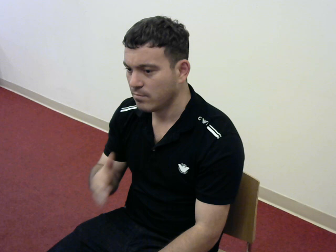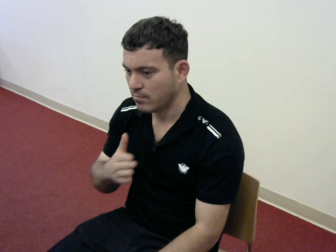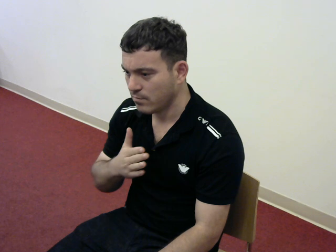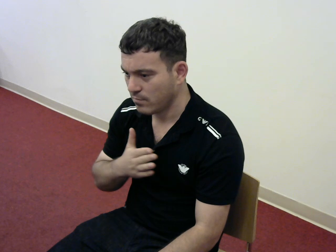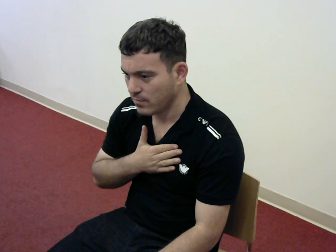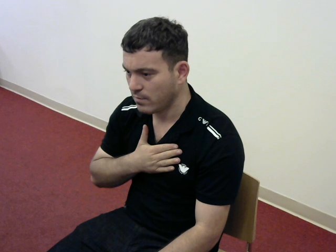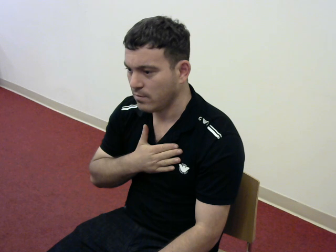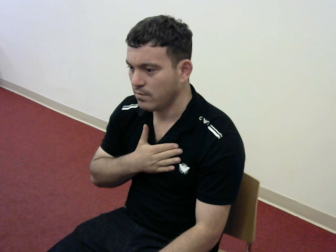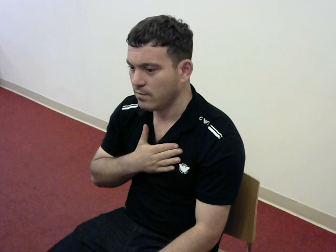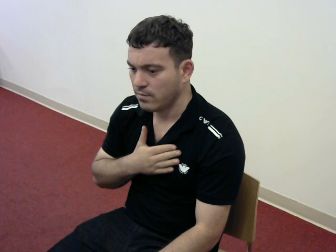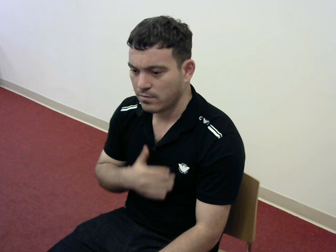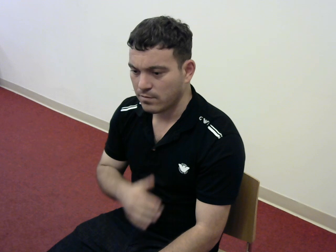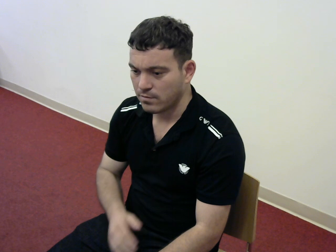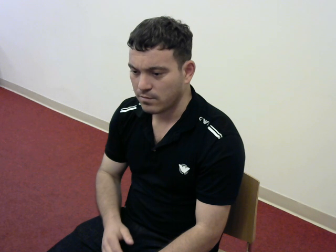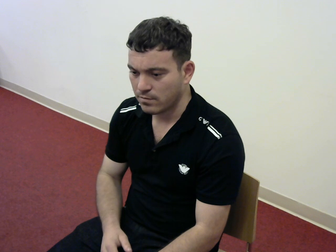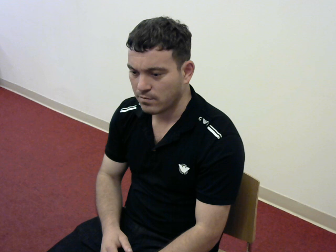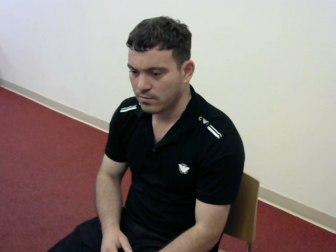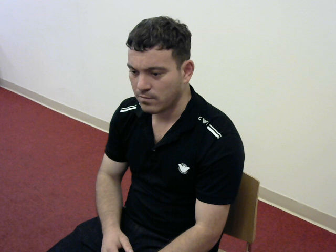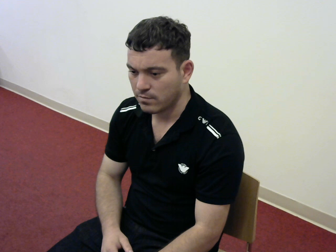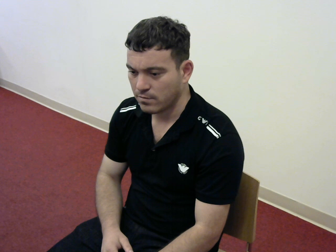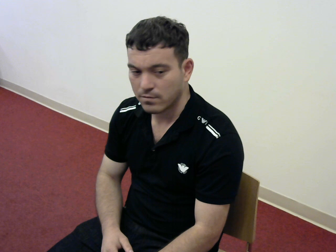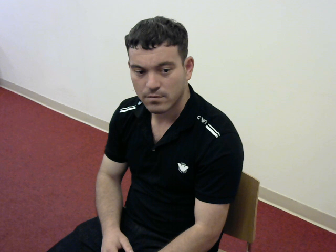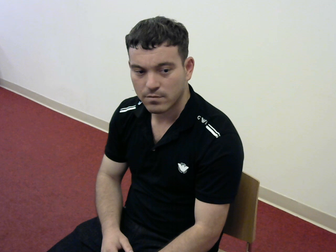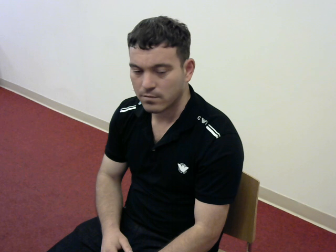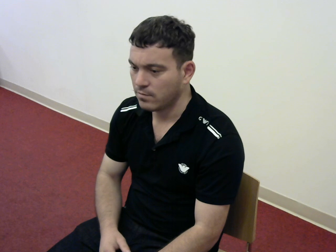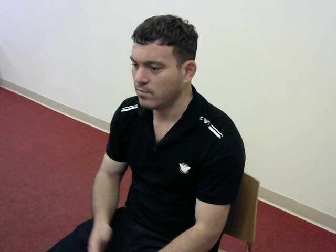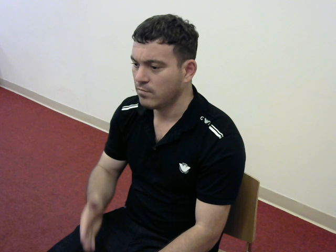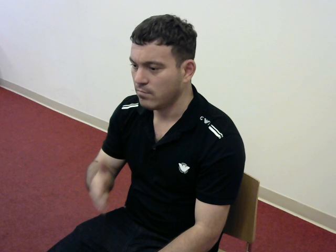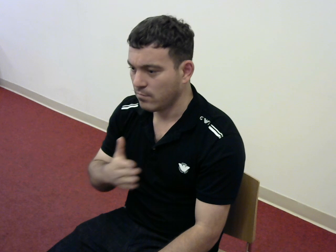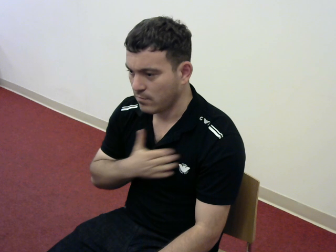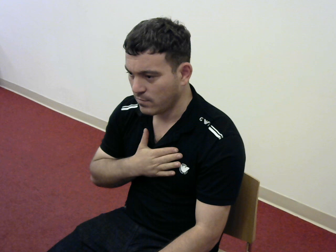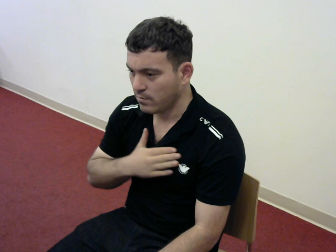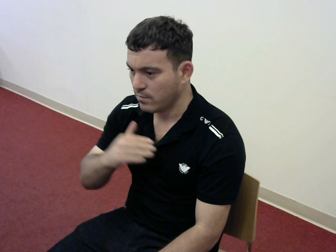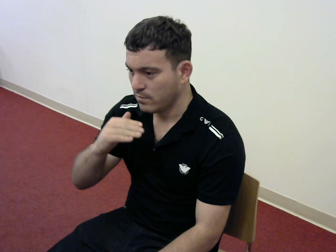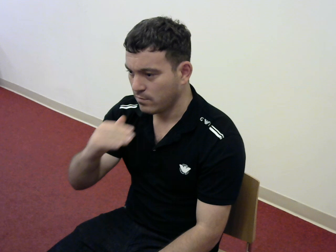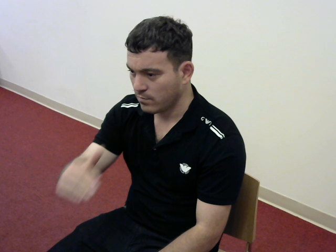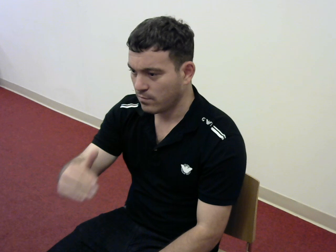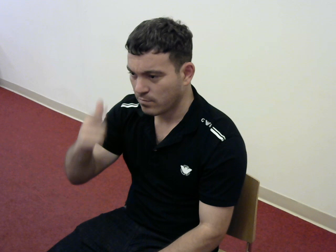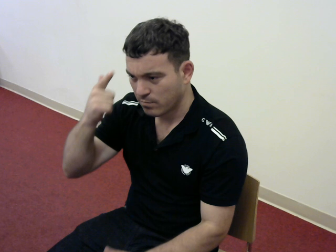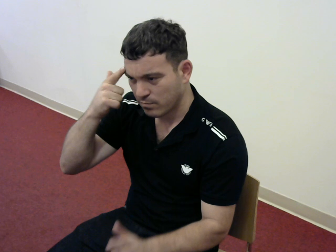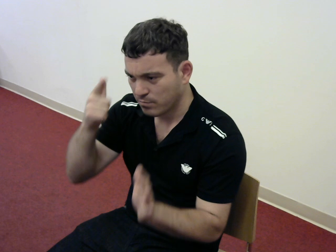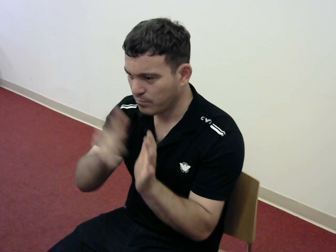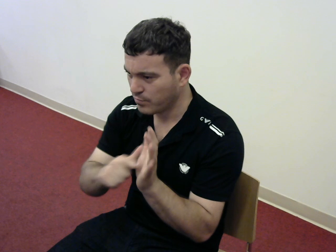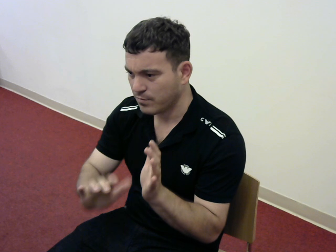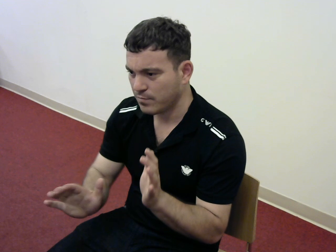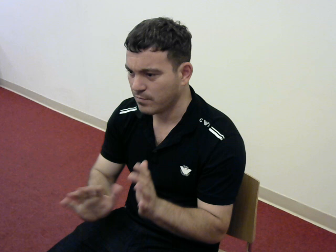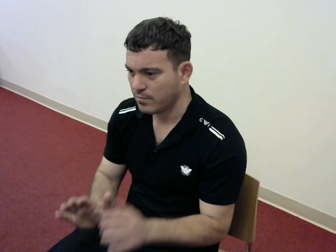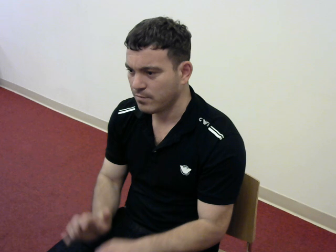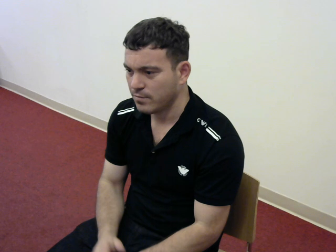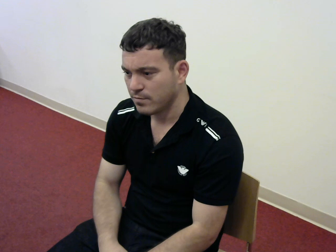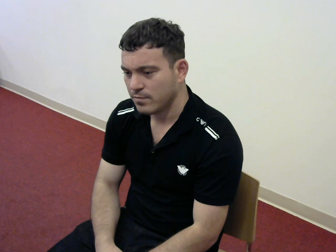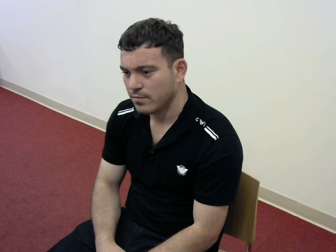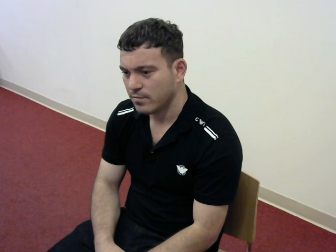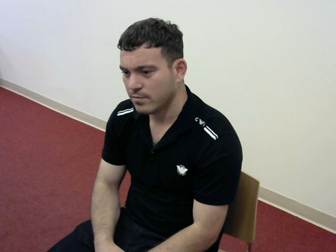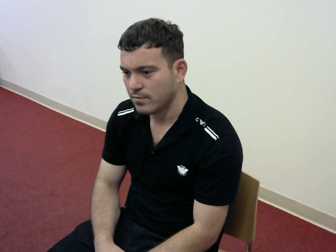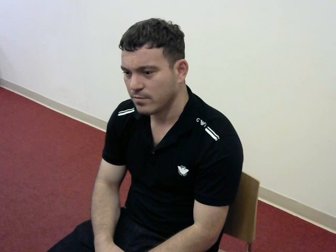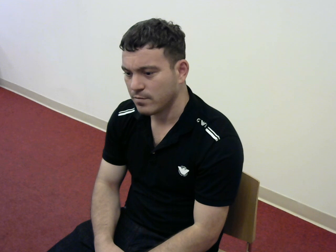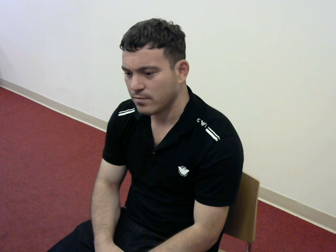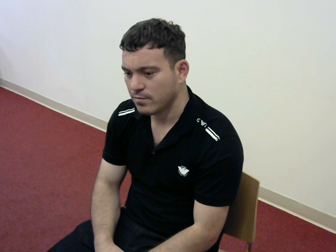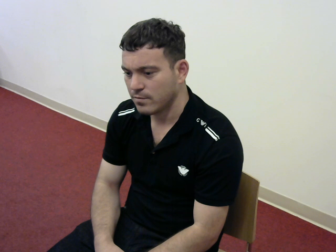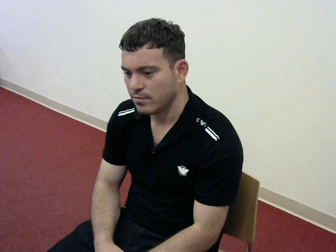Mən sizi başa düşmürəm